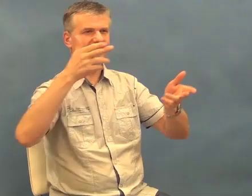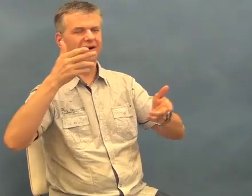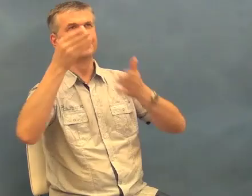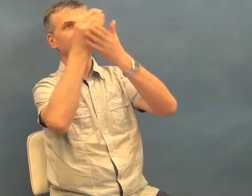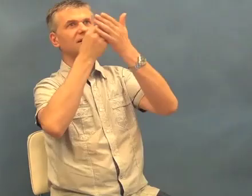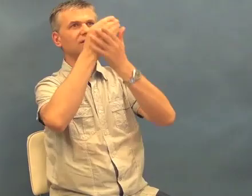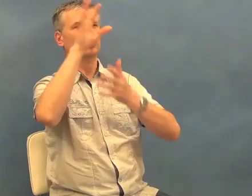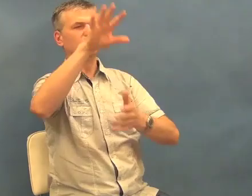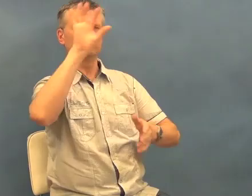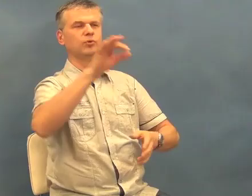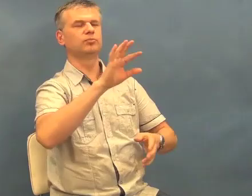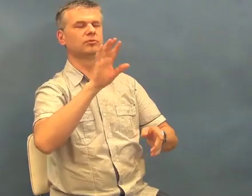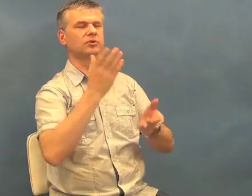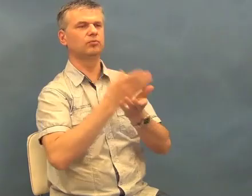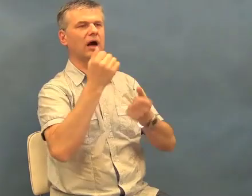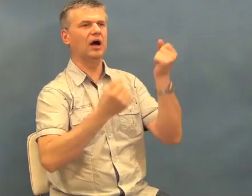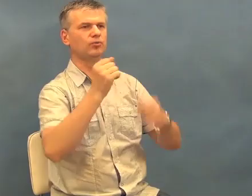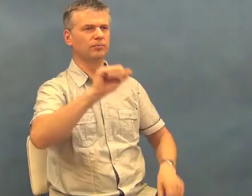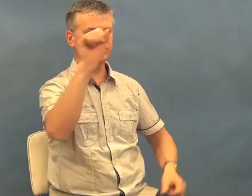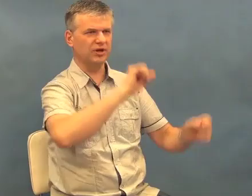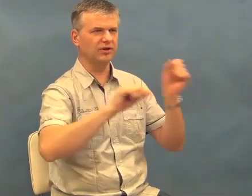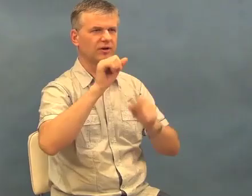Na rysunku jest informacja, że można myć tylko auta.